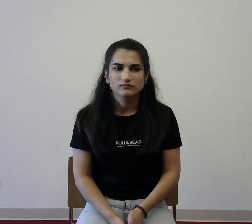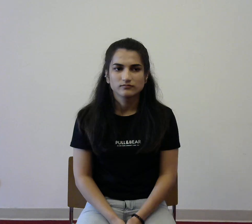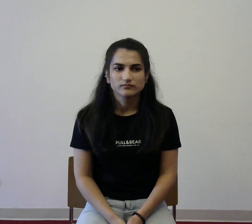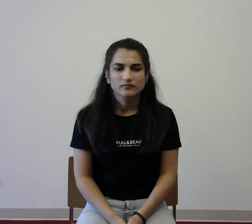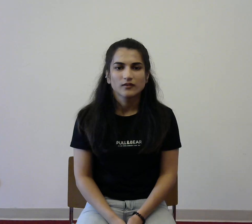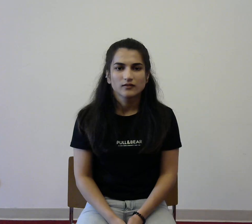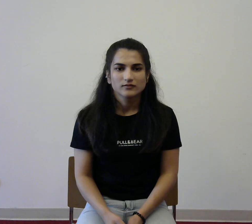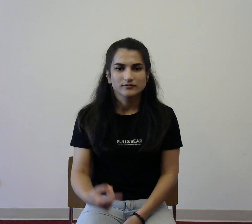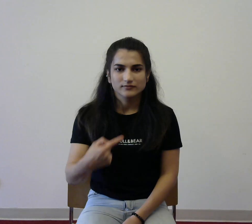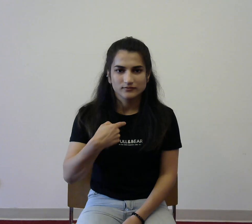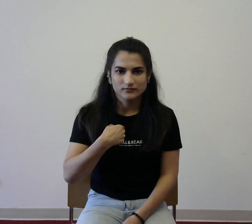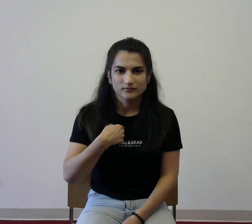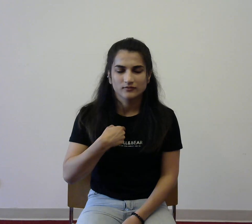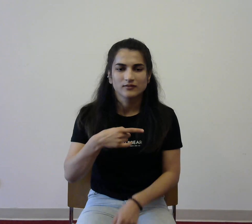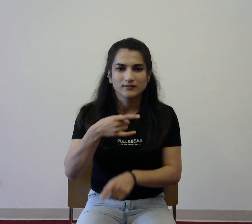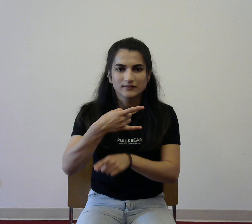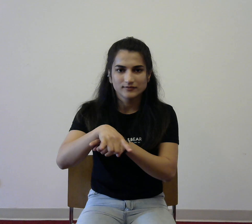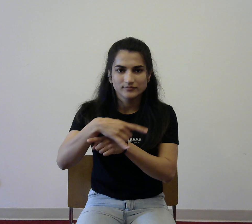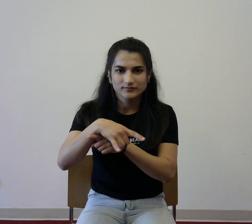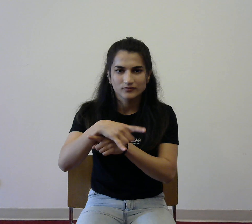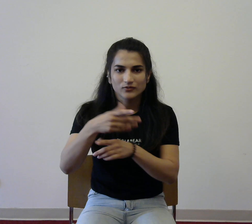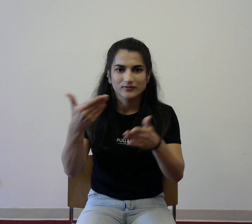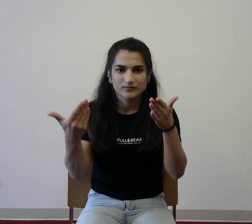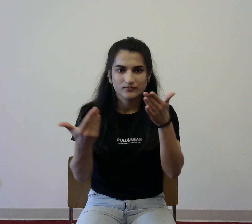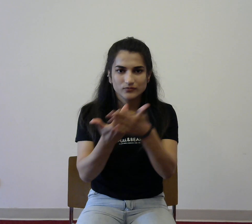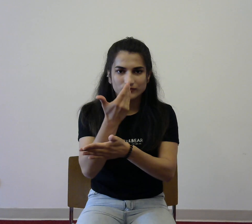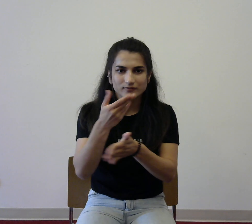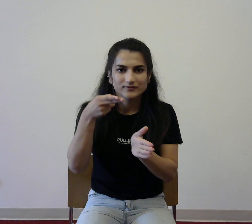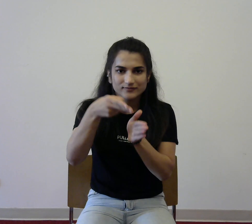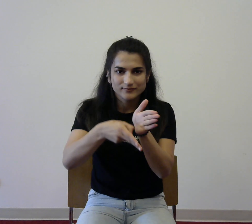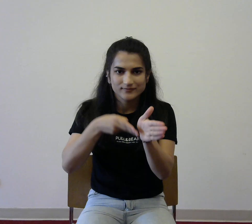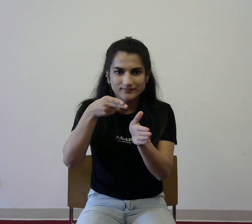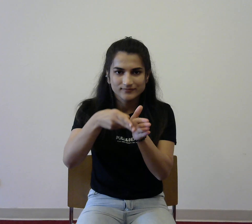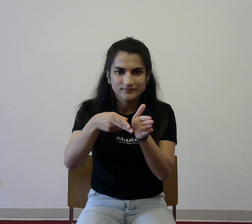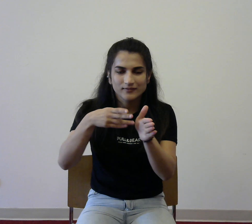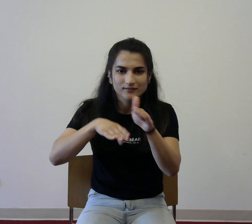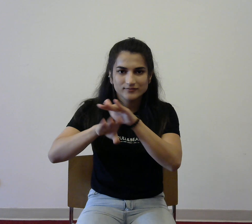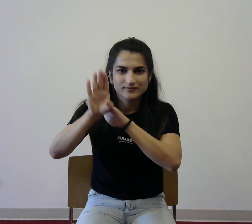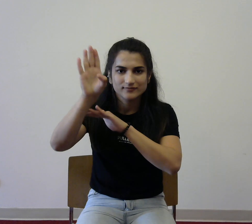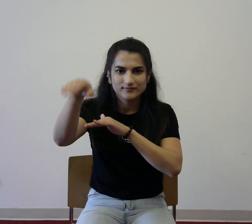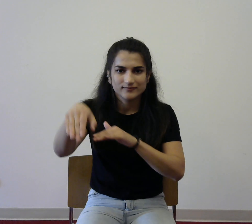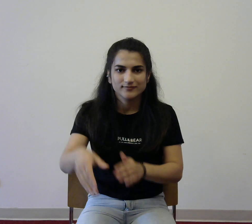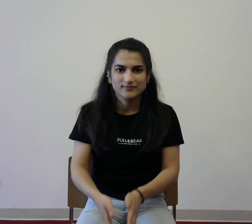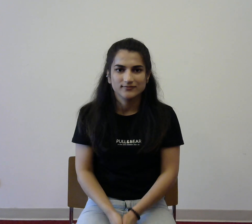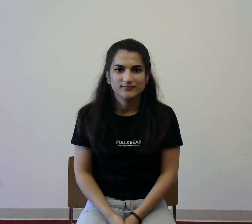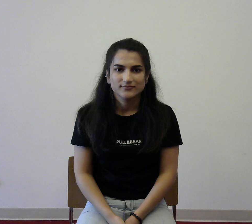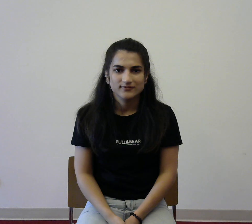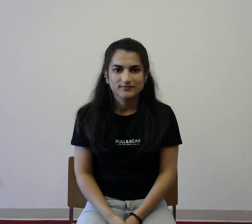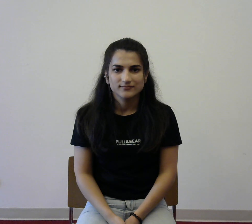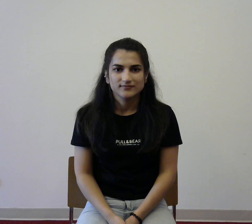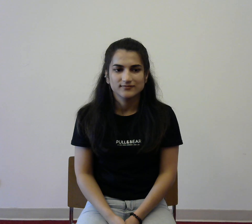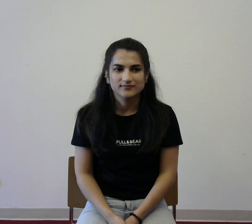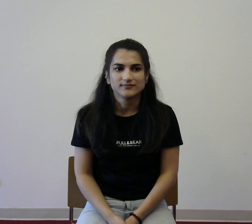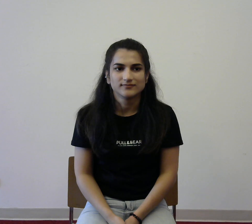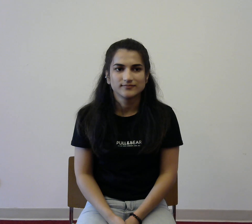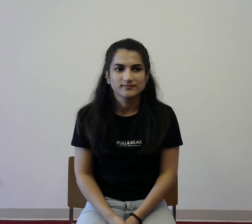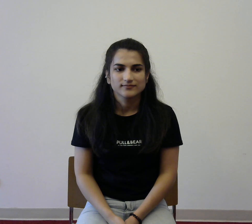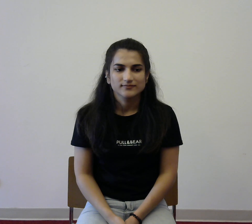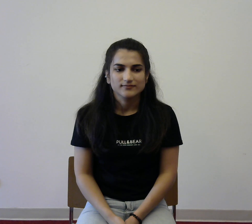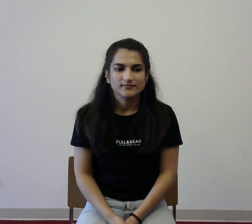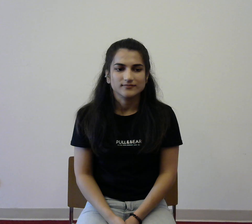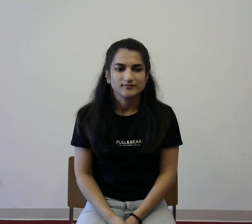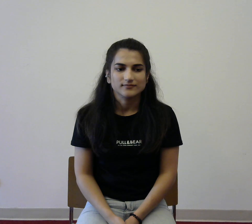Mən Gəncəyə yeni qatarla gedirəm